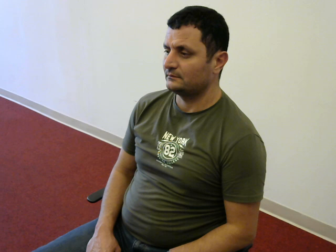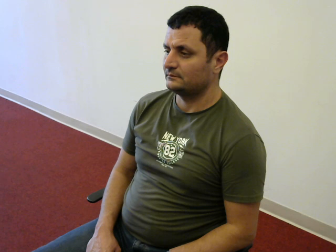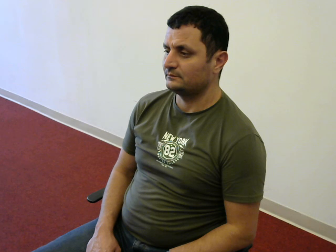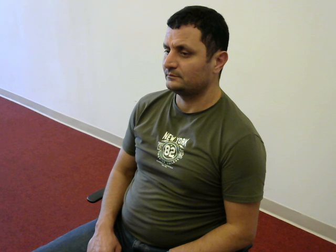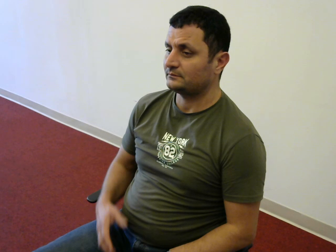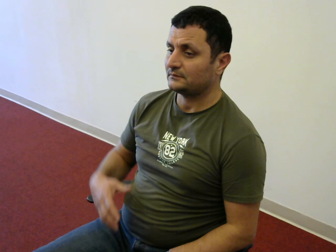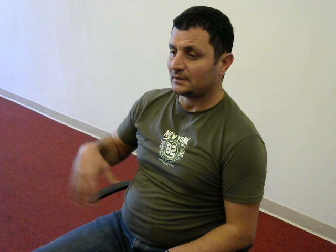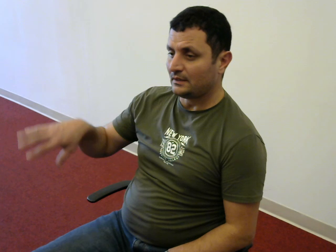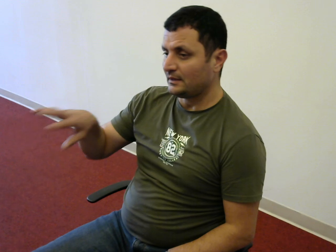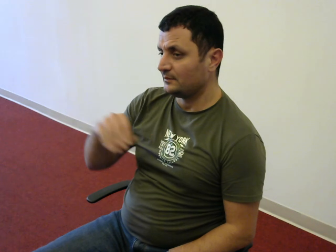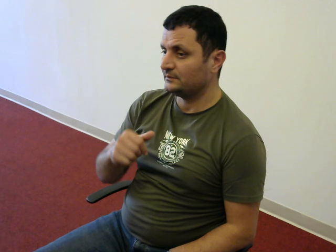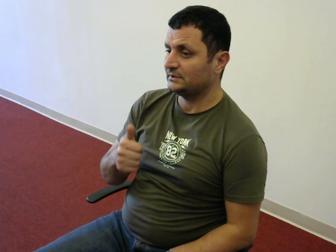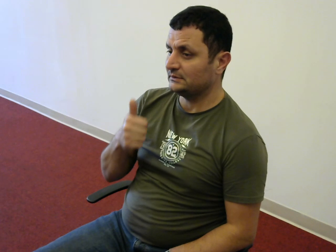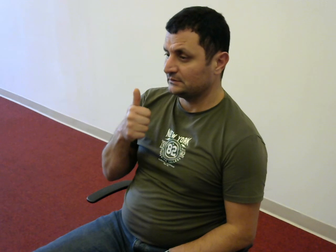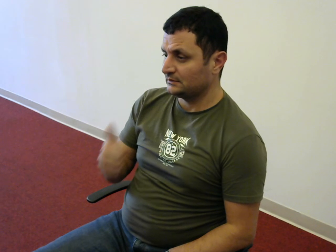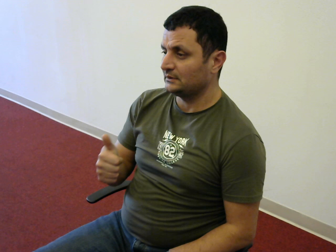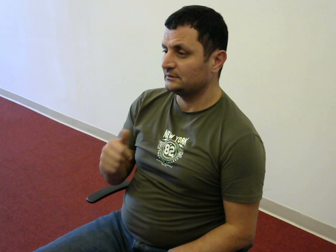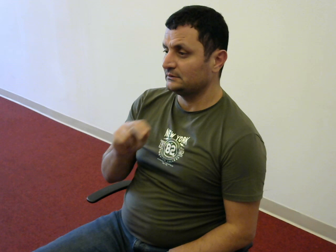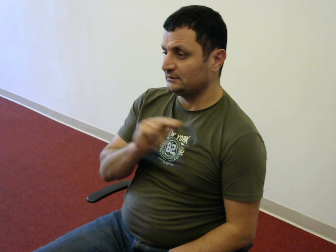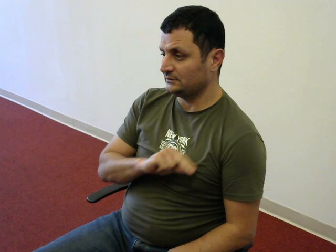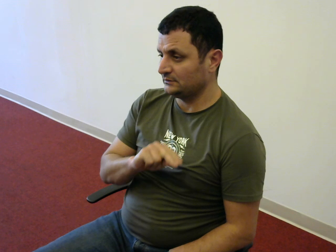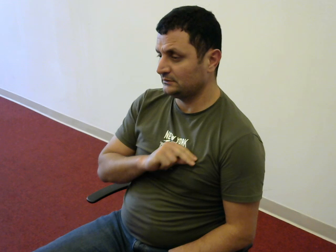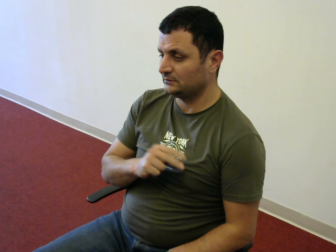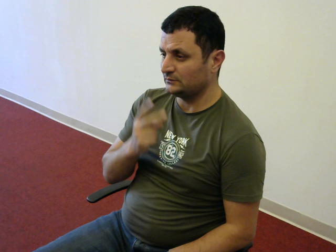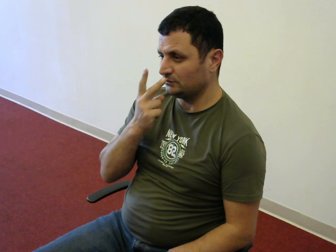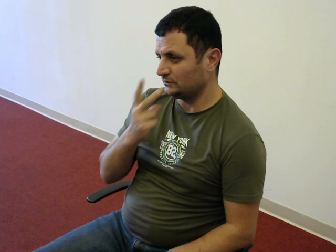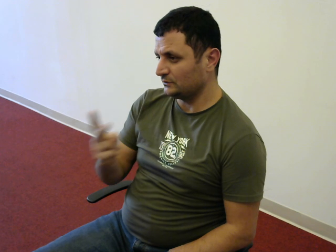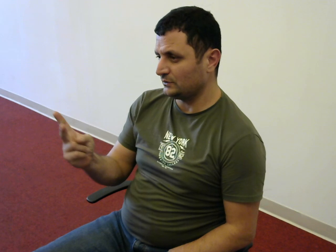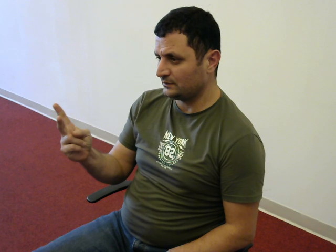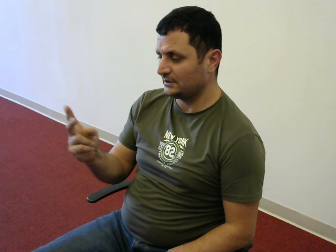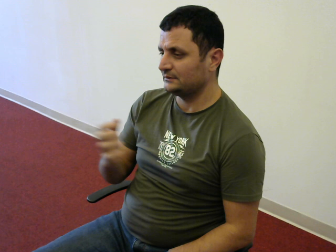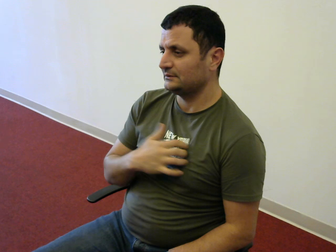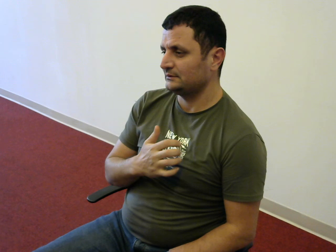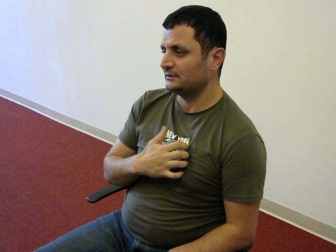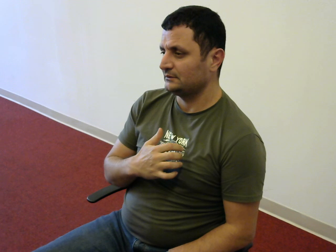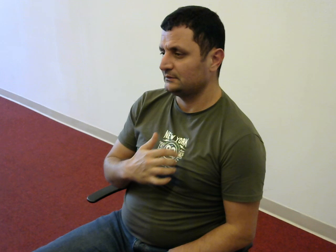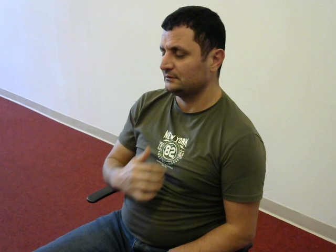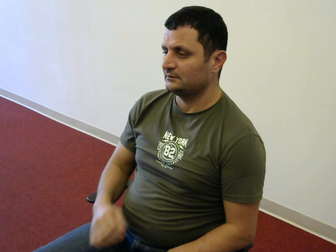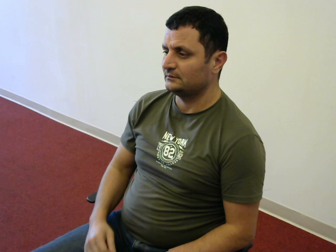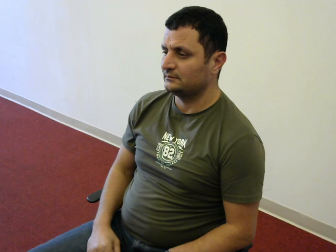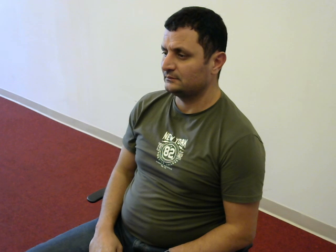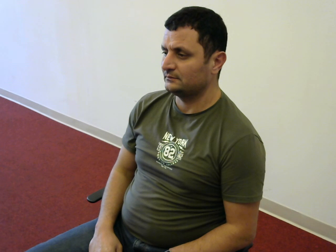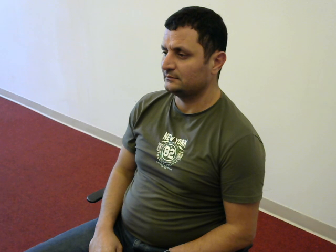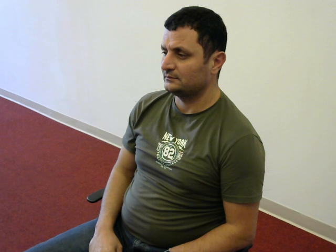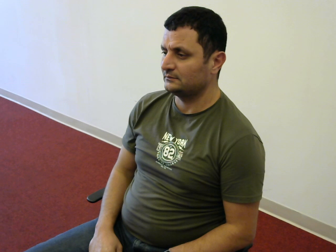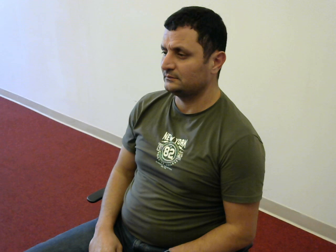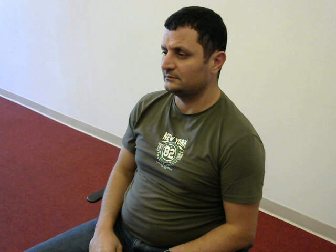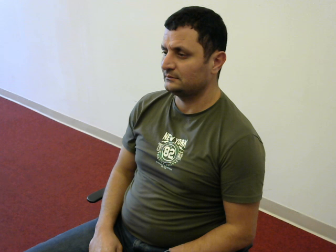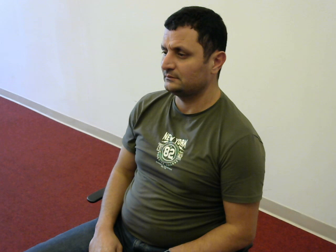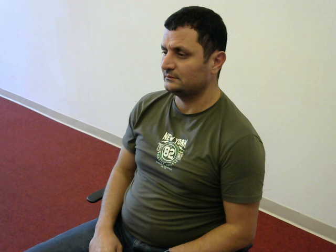Hamı yaxşı işlər görmək istəyir